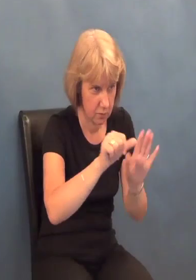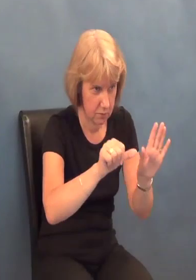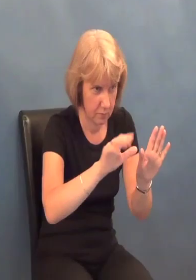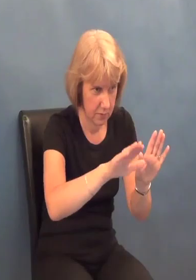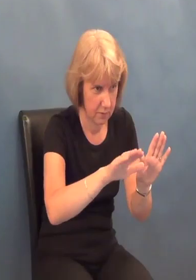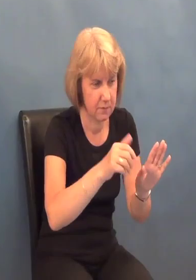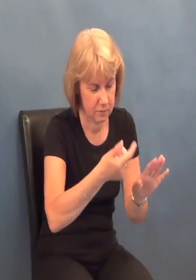Na szóstą masz?